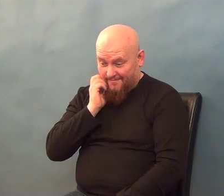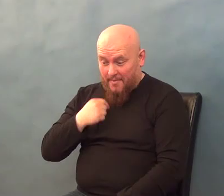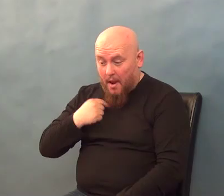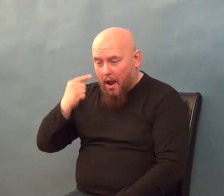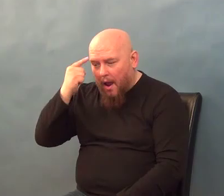Dwie godziny.